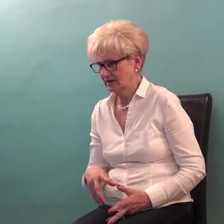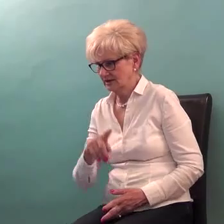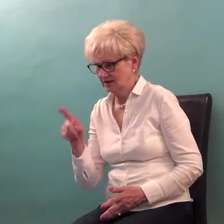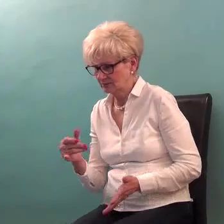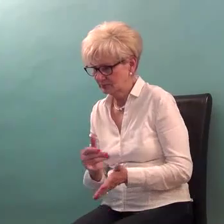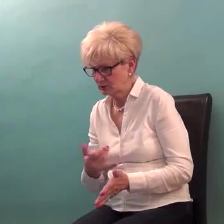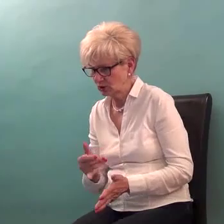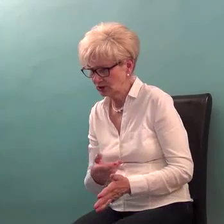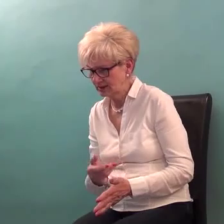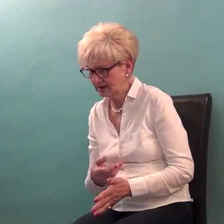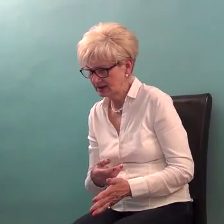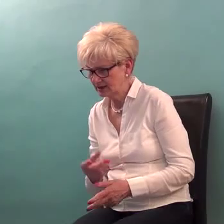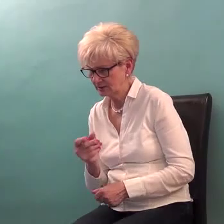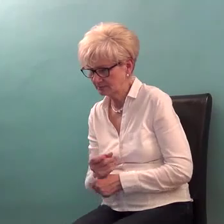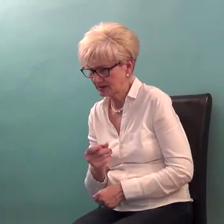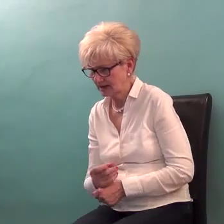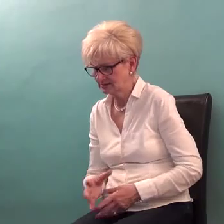W następny piątek pracuję.